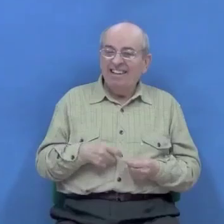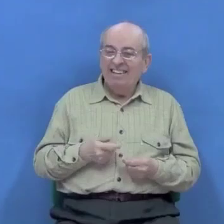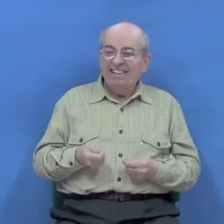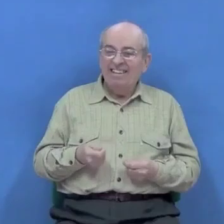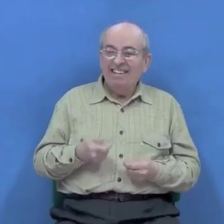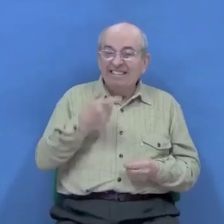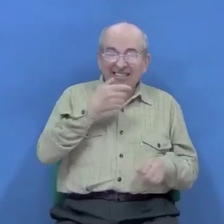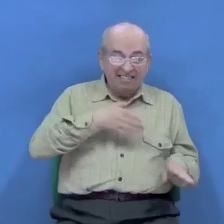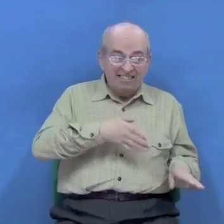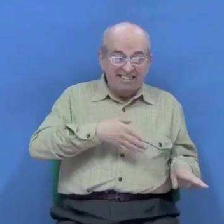Palą nimi w piecu.